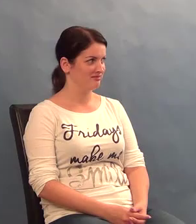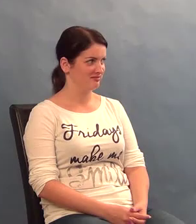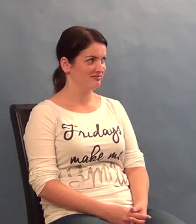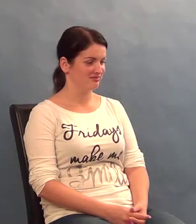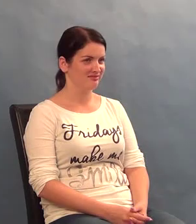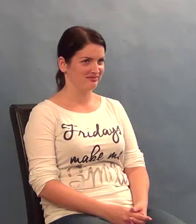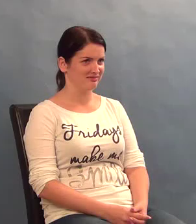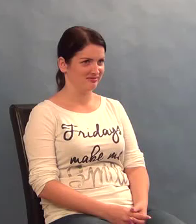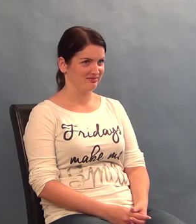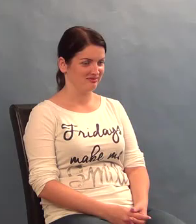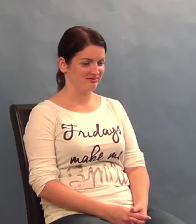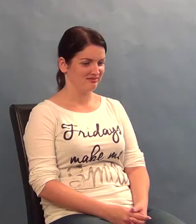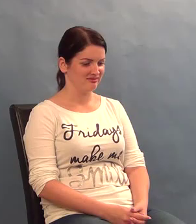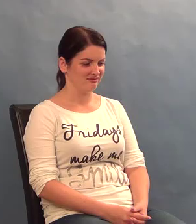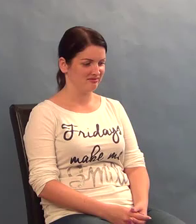Po pracy?